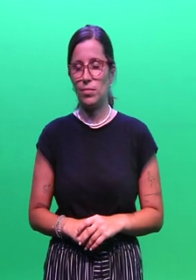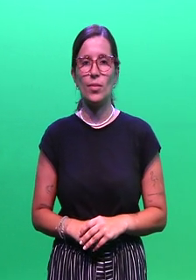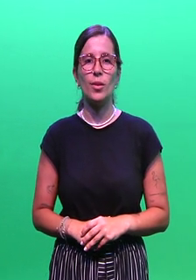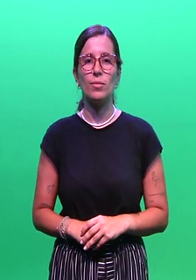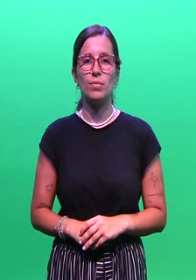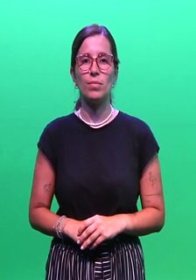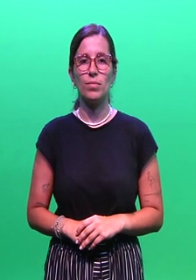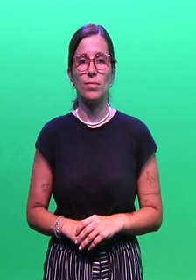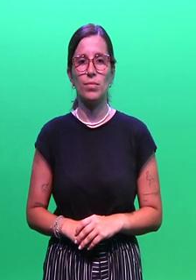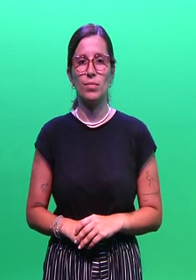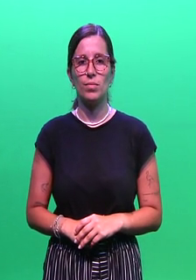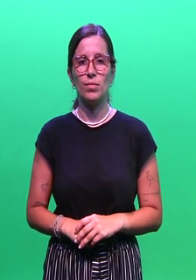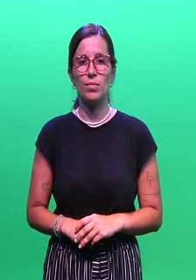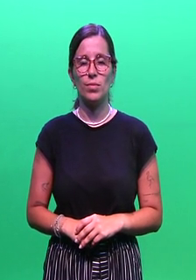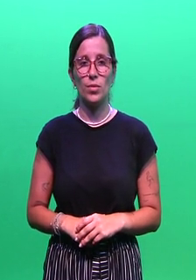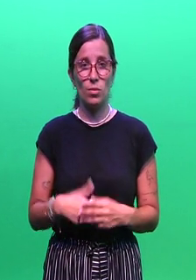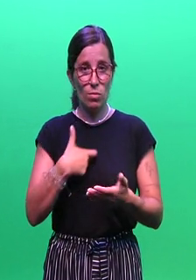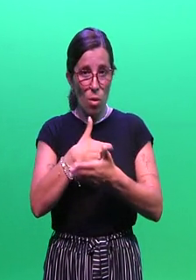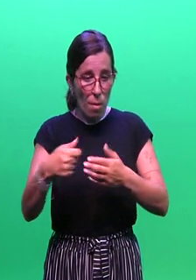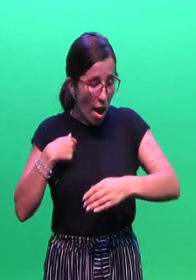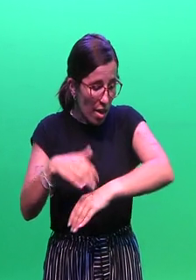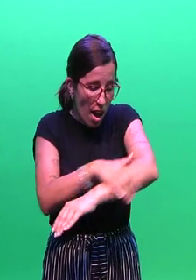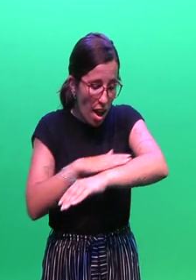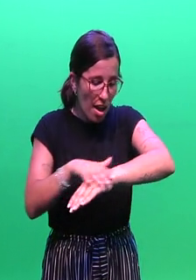No em poso mai pomada.